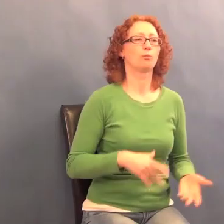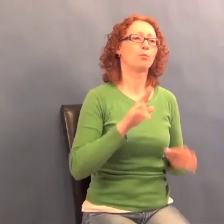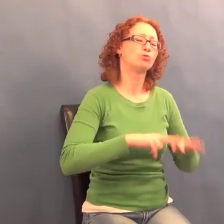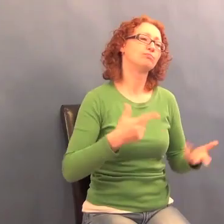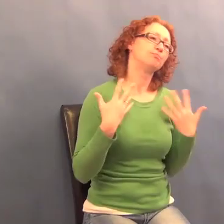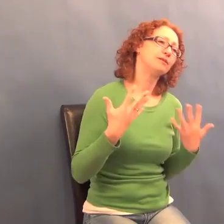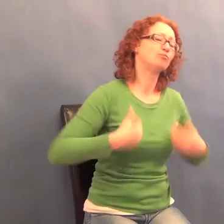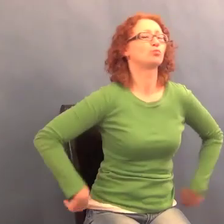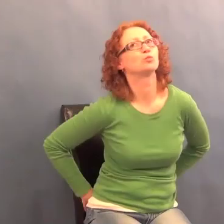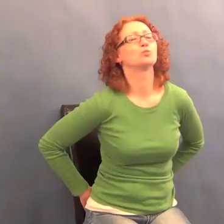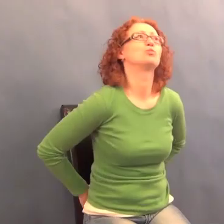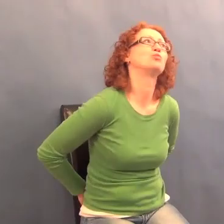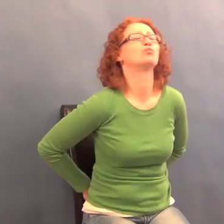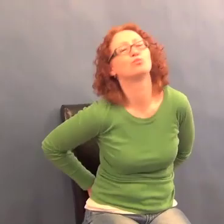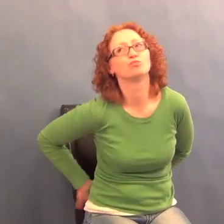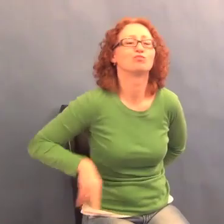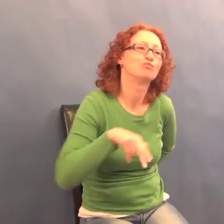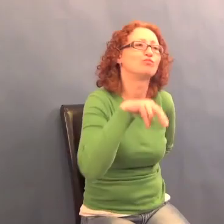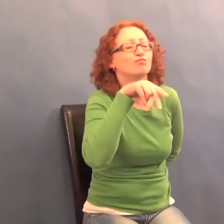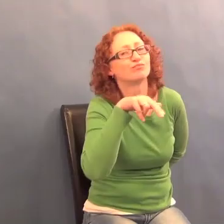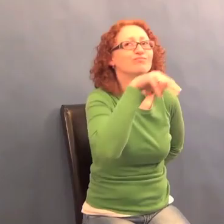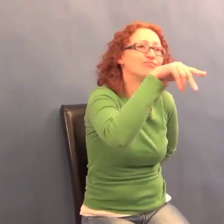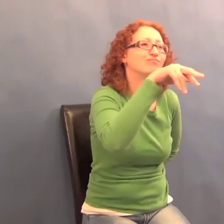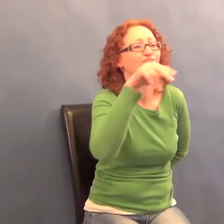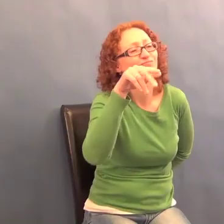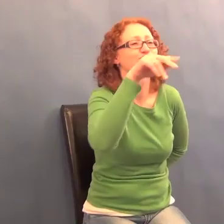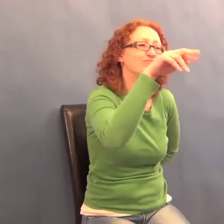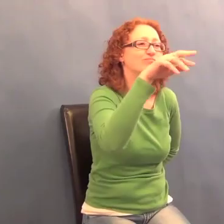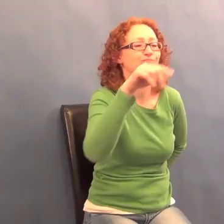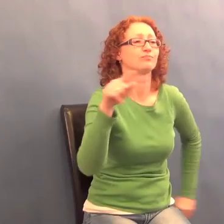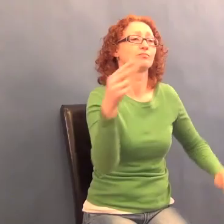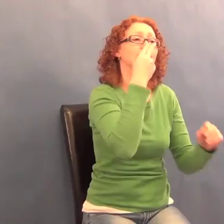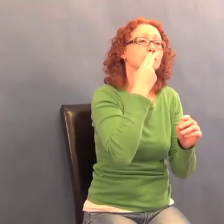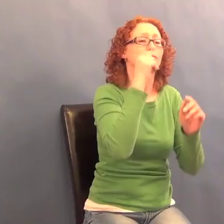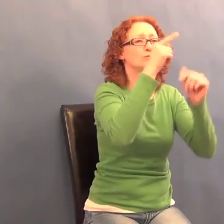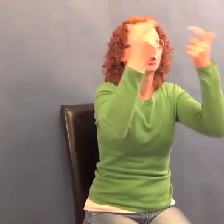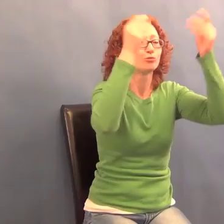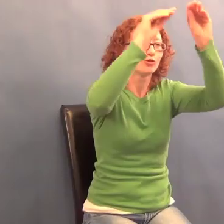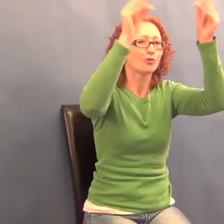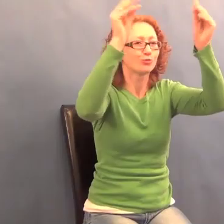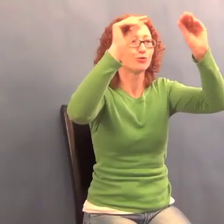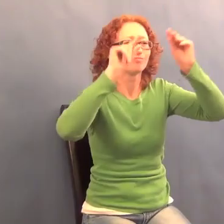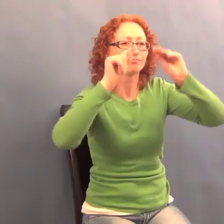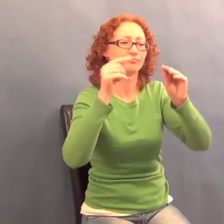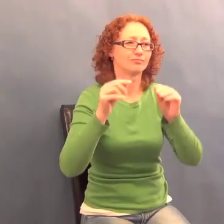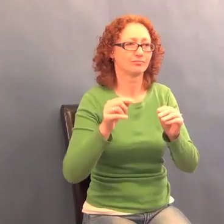Policjant sobie spaceruje i zauważa, że Charlie Chaplin montuje okna.